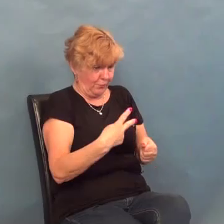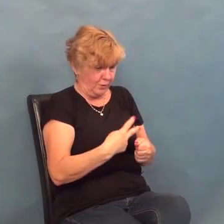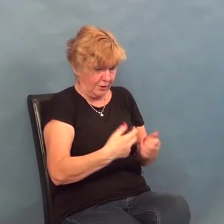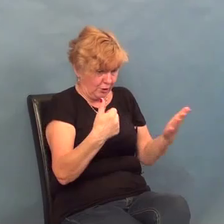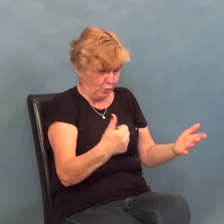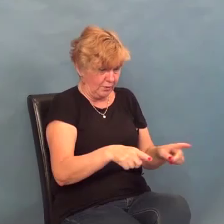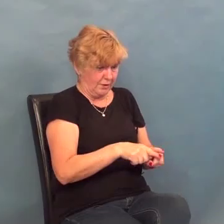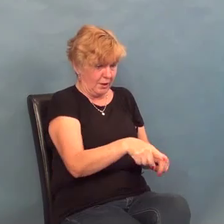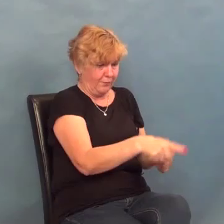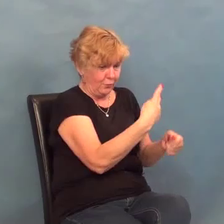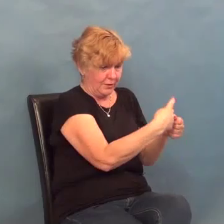Tak samo dwudziestego piątego.